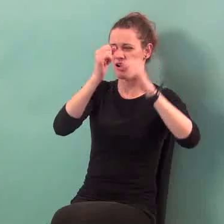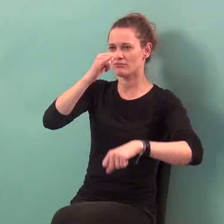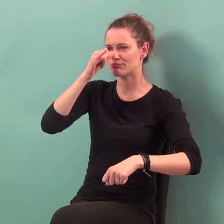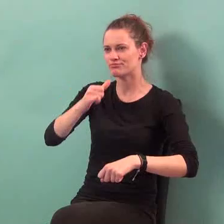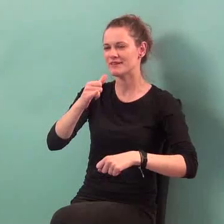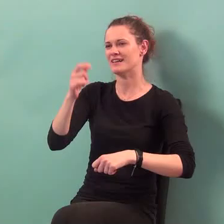Nic to nie dało.